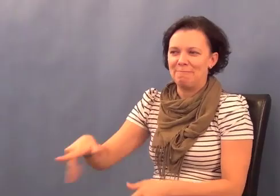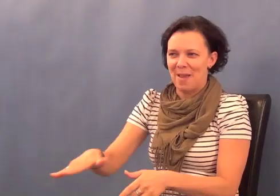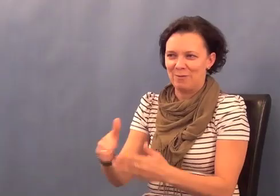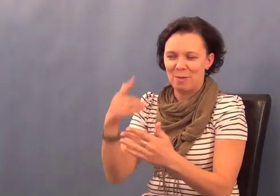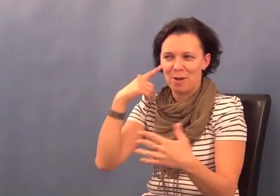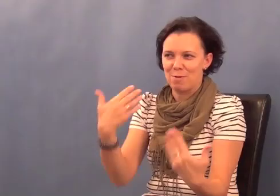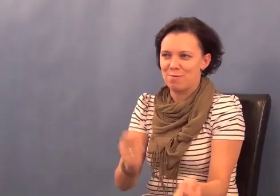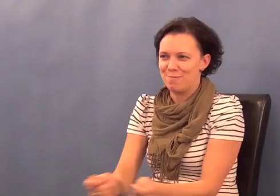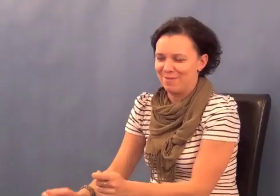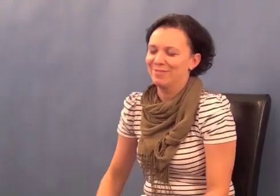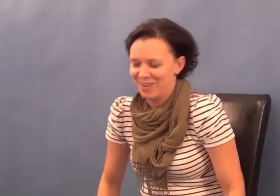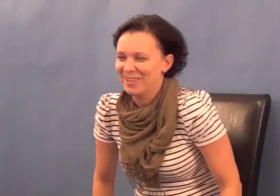Mały syn w domu, słychać głośno jak gra.